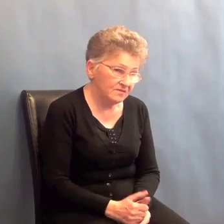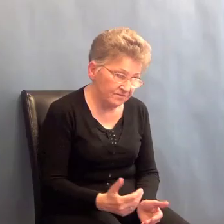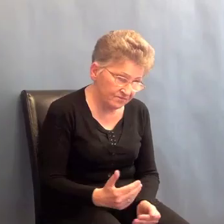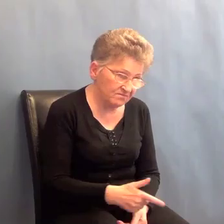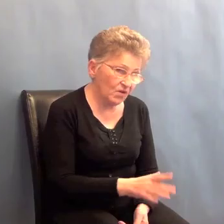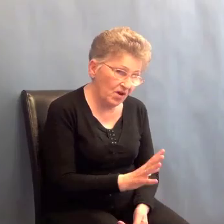Ładnie.